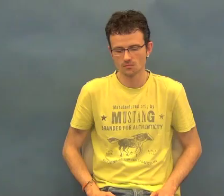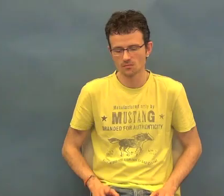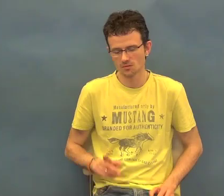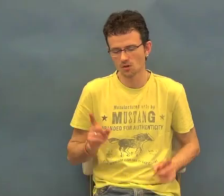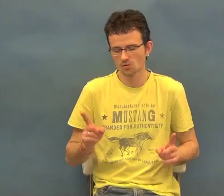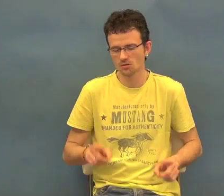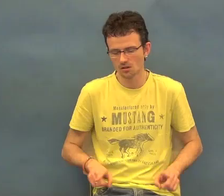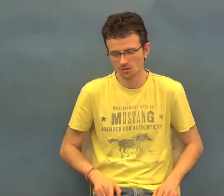Ostrzeżenie.